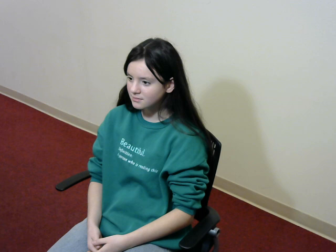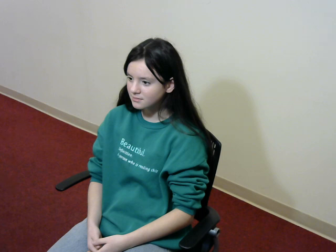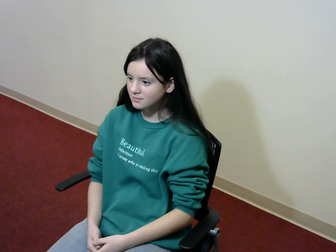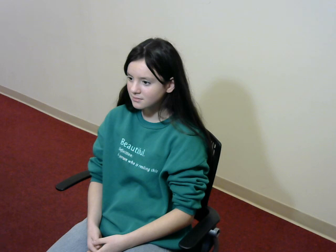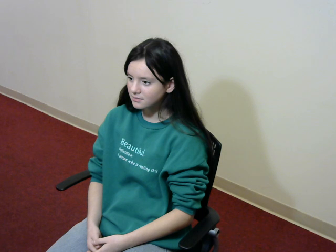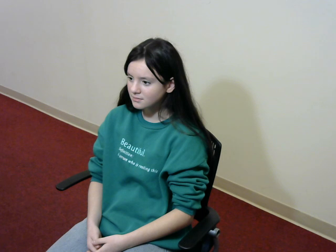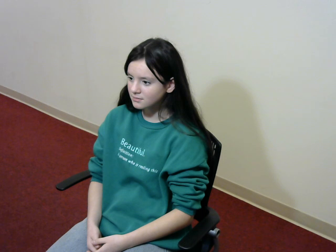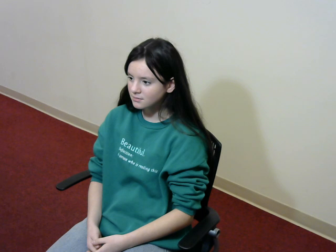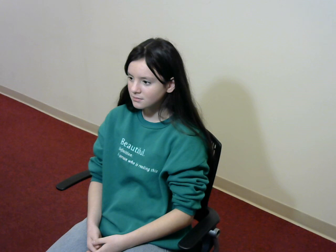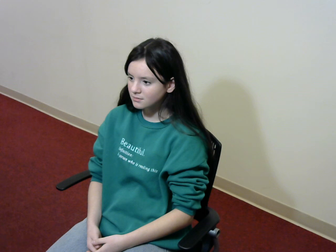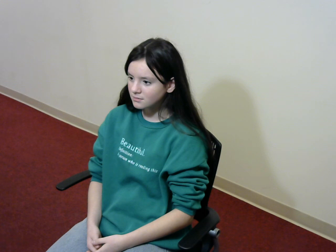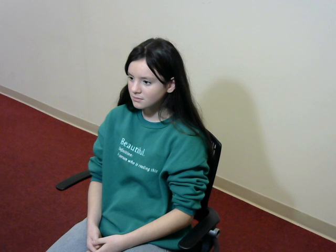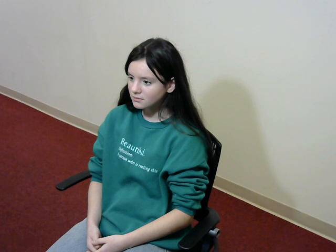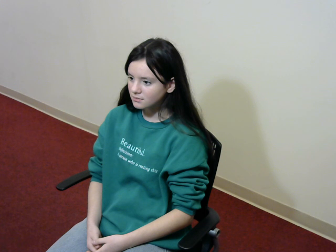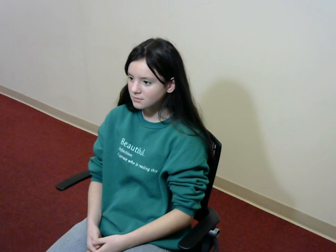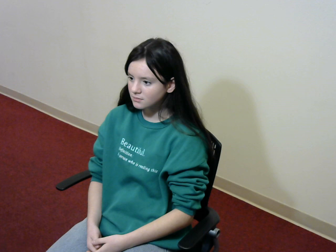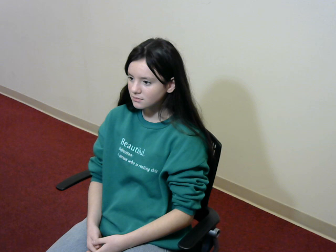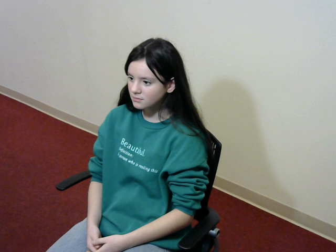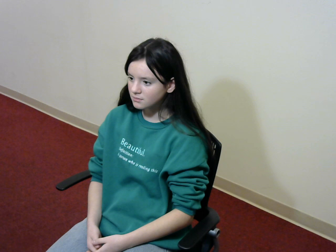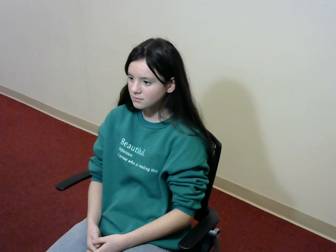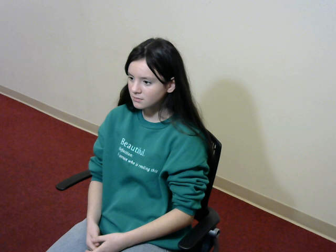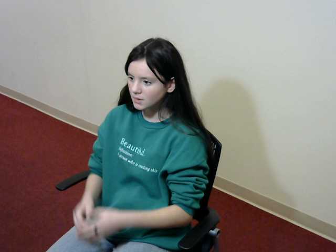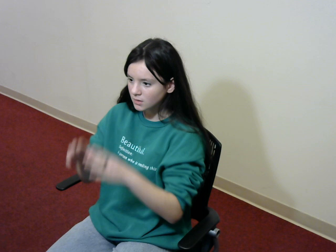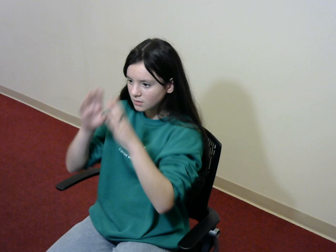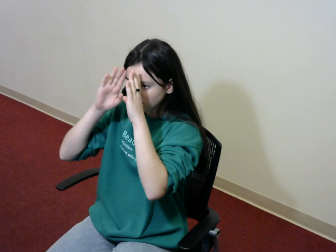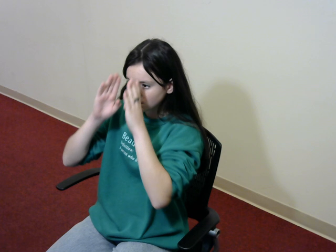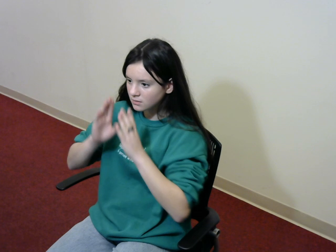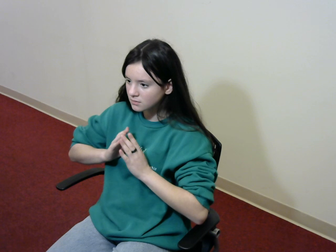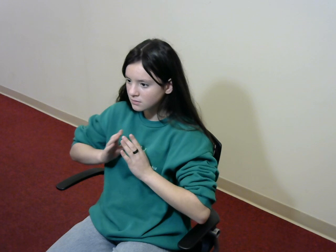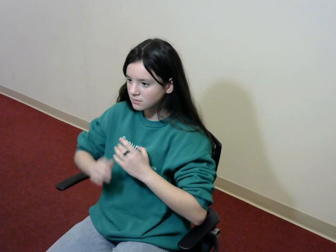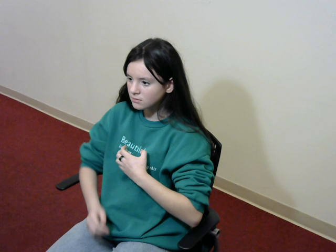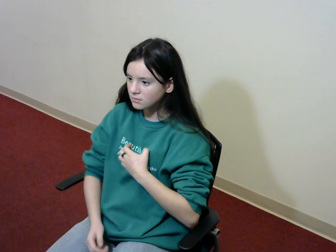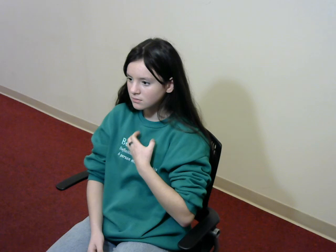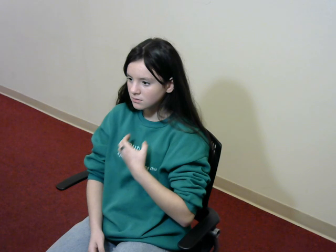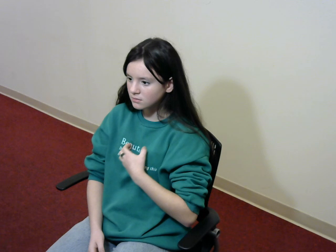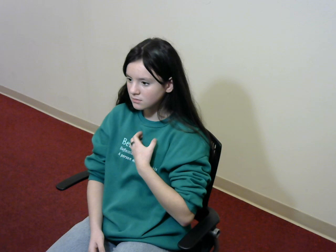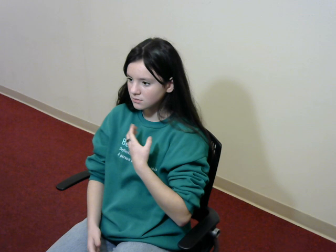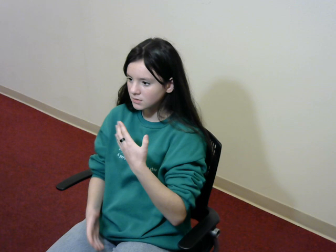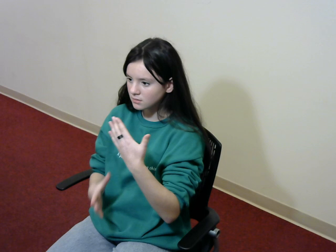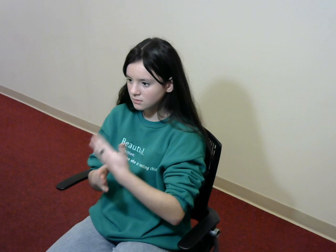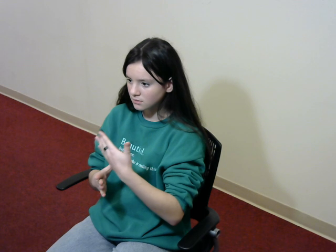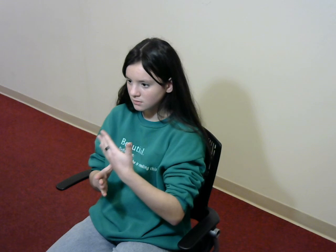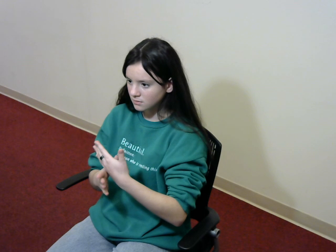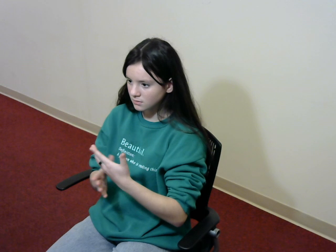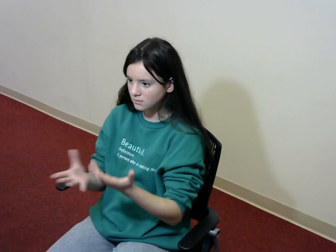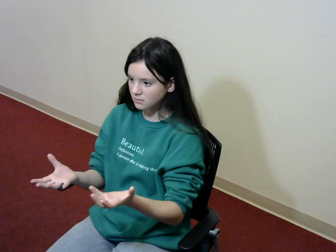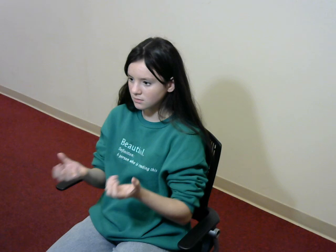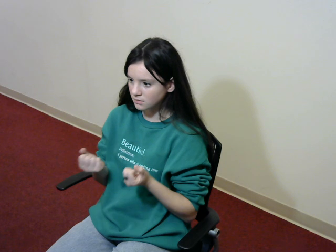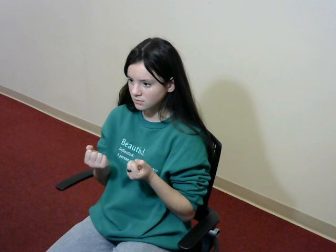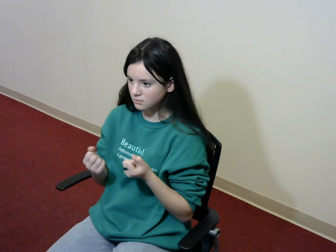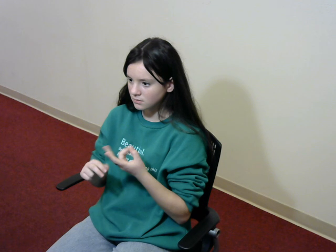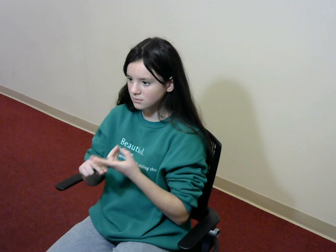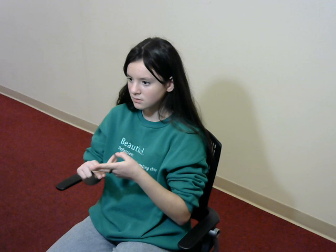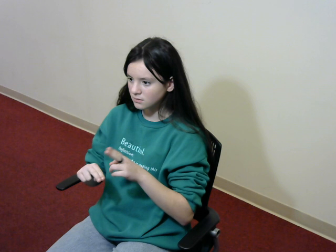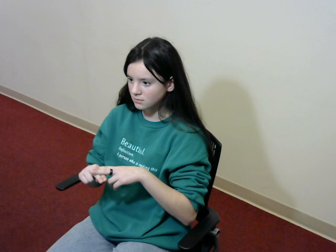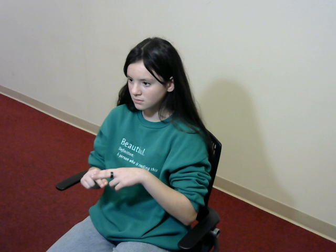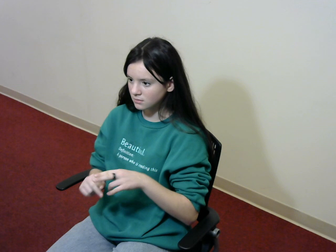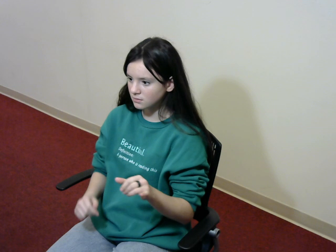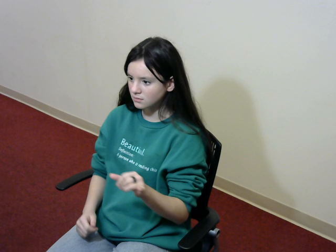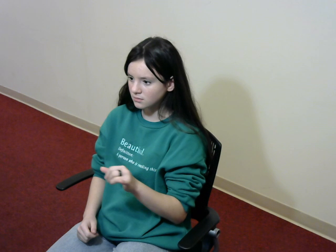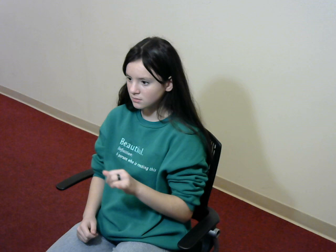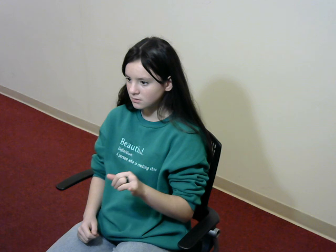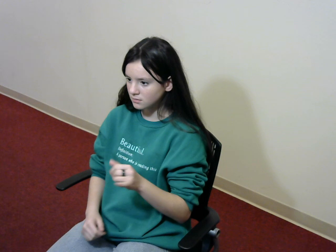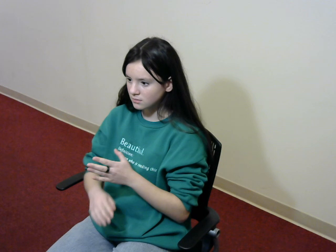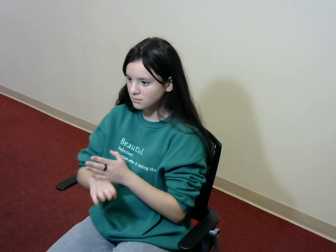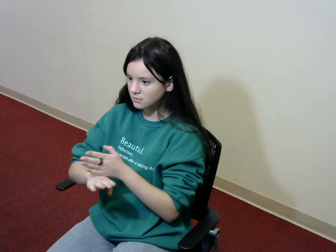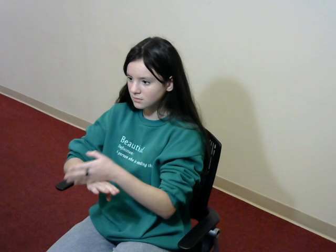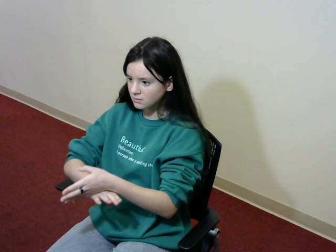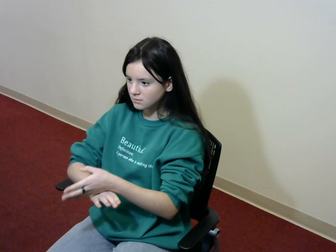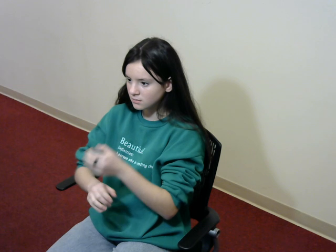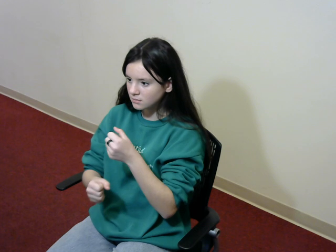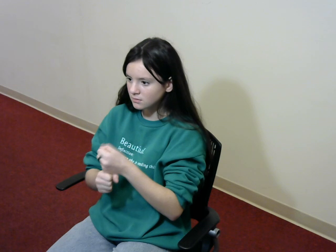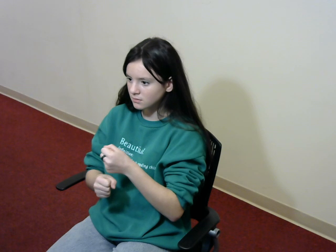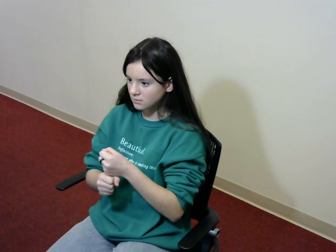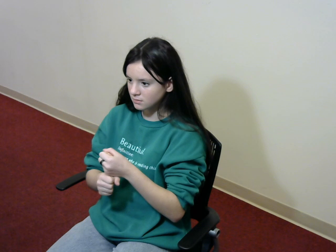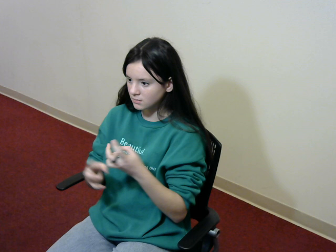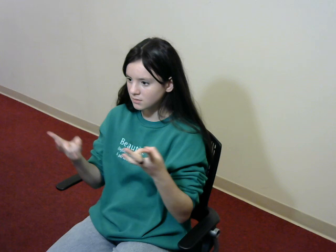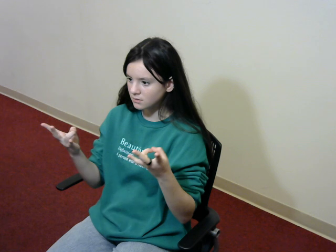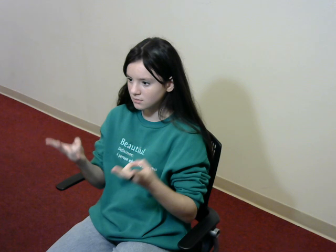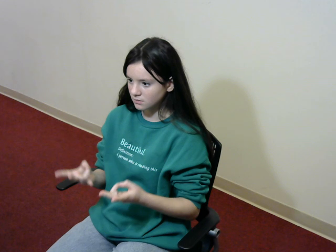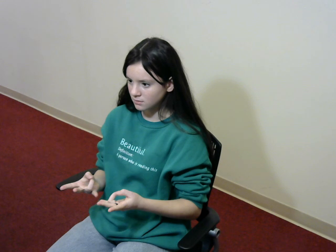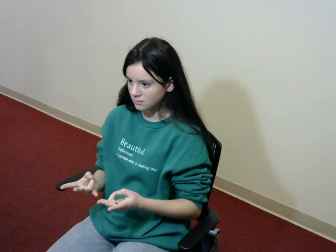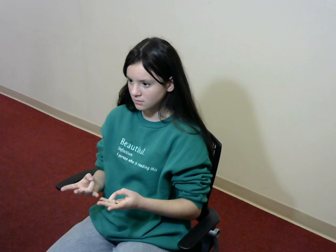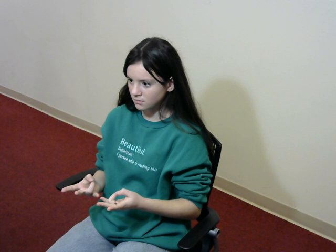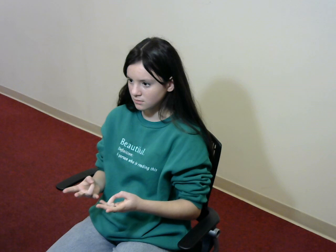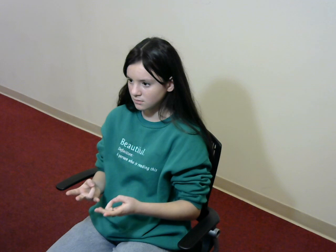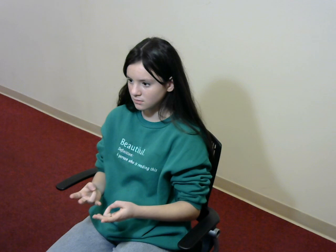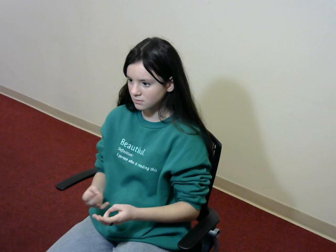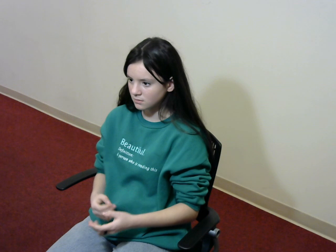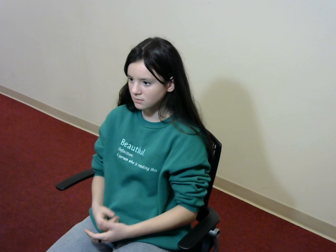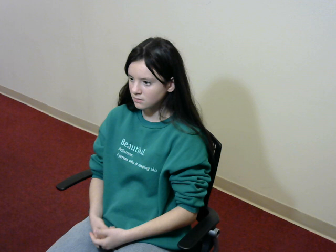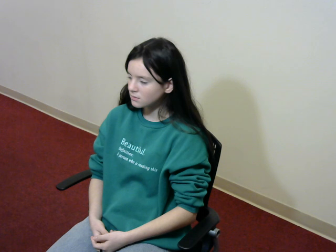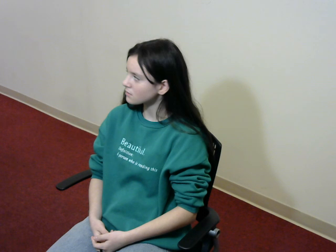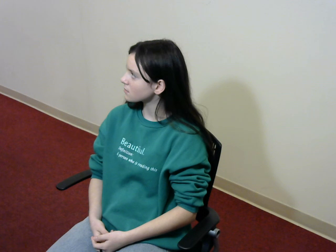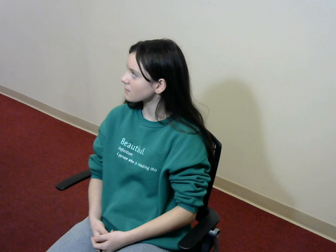Ünvanlı sosial yardım almaq üçün hara müraciət etmək lazımdır